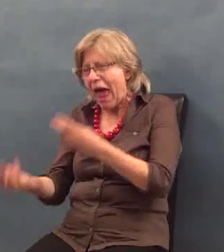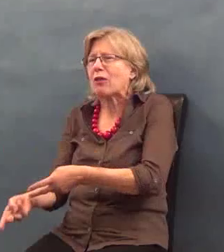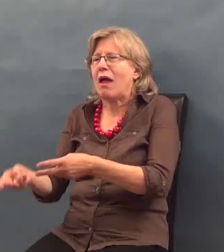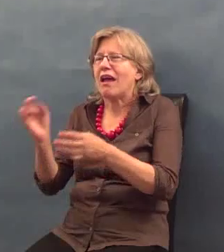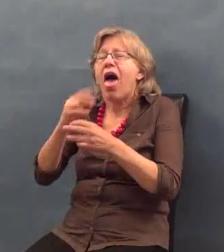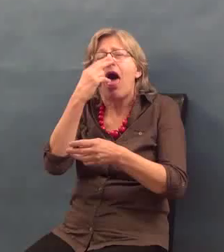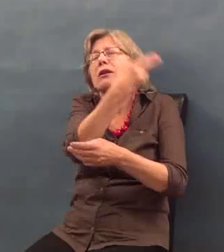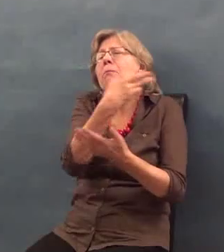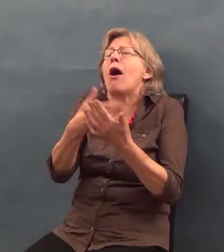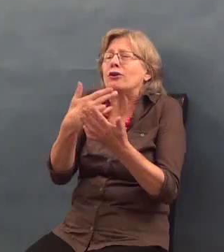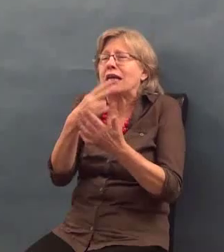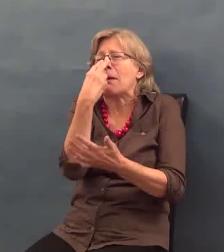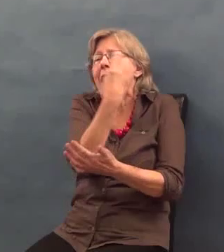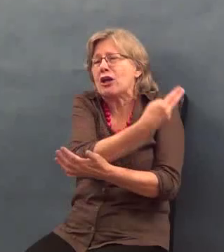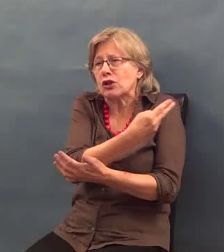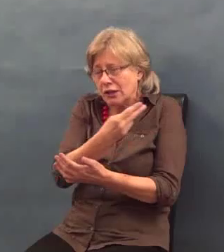Po co patrzył za nią?